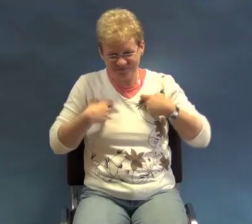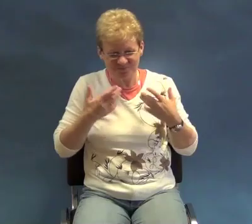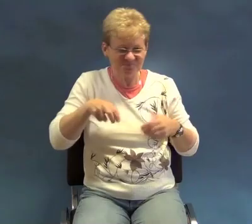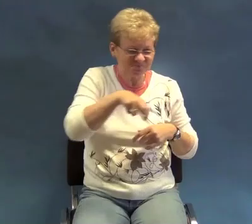Poszedł z tą szybą na plecach.